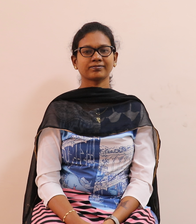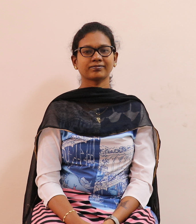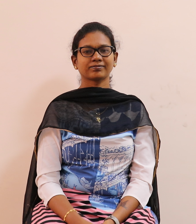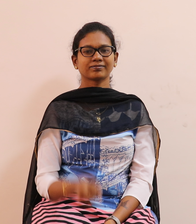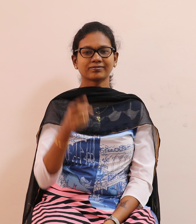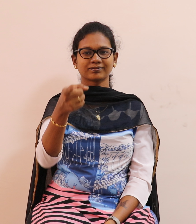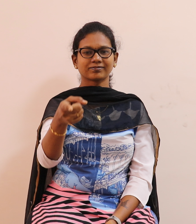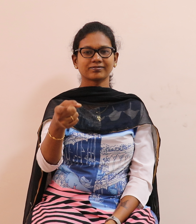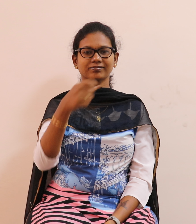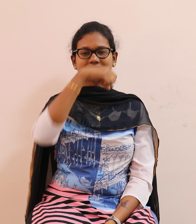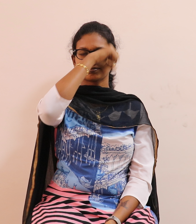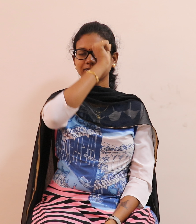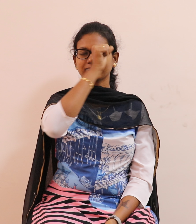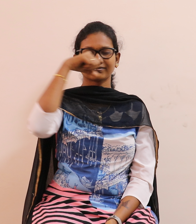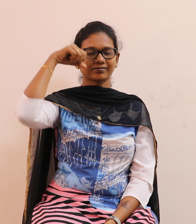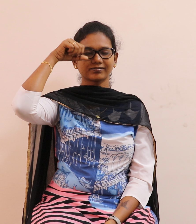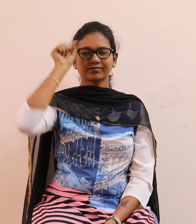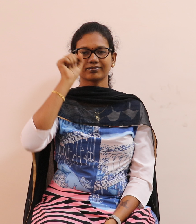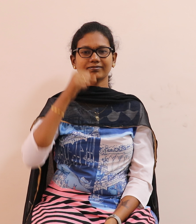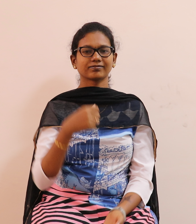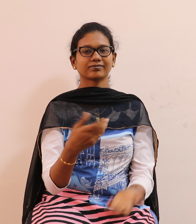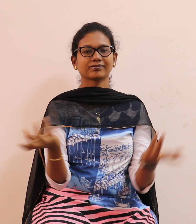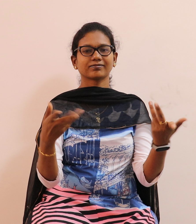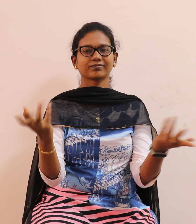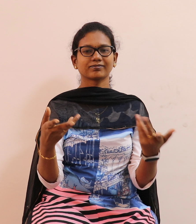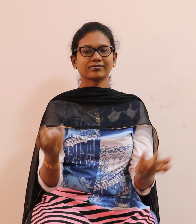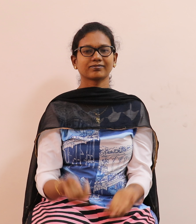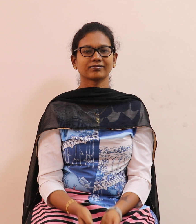why are you crying